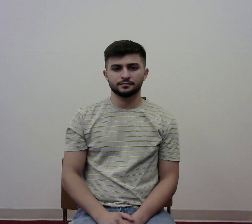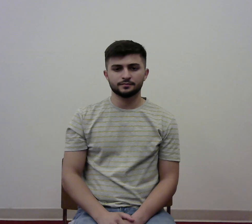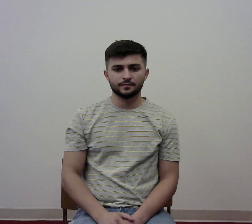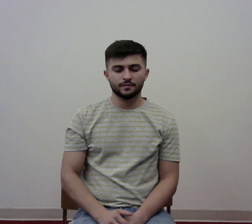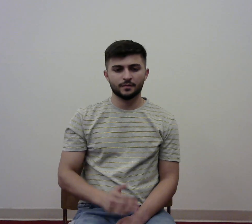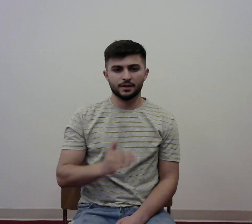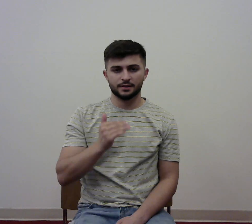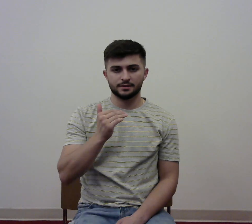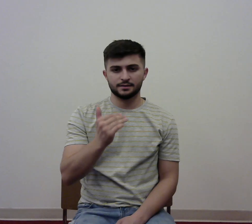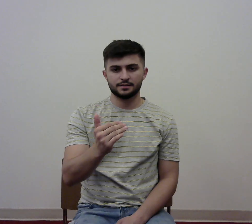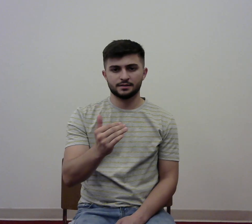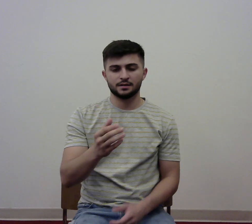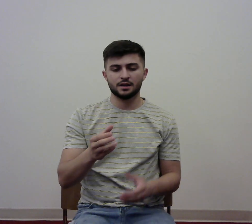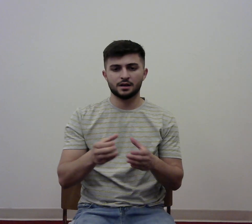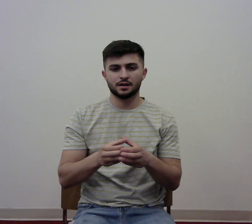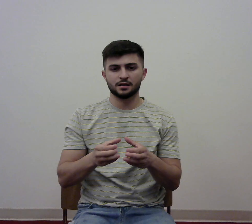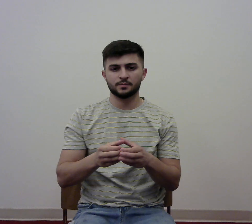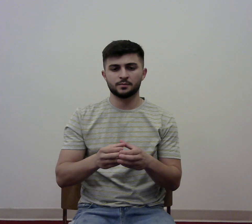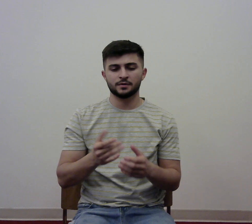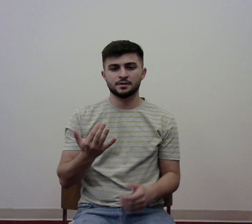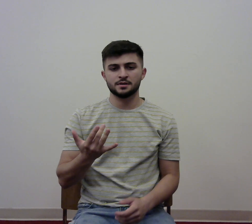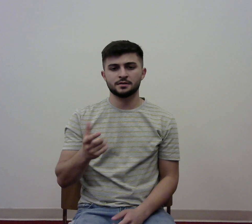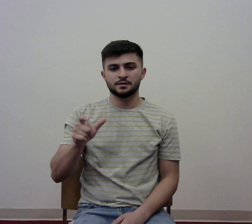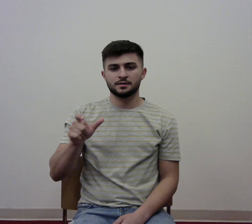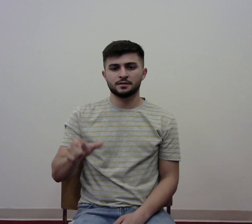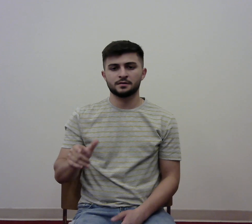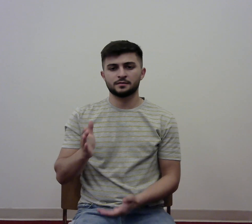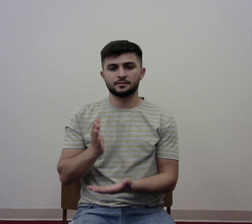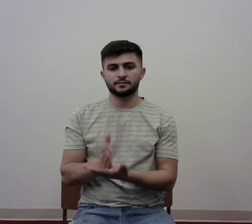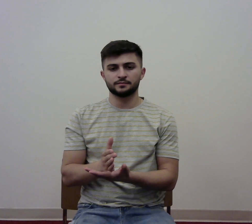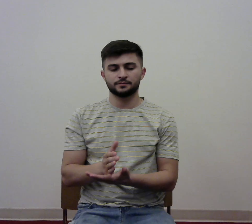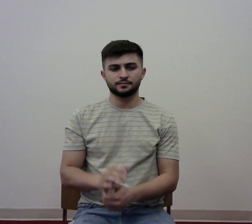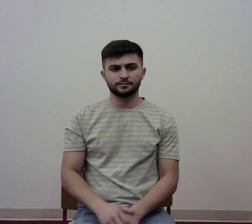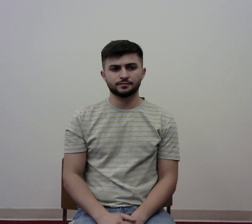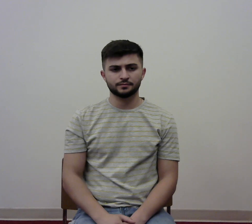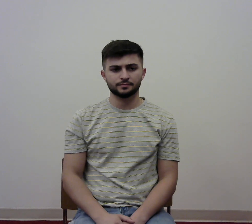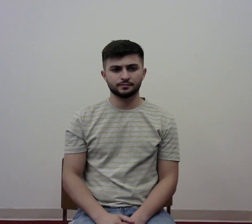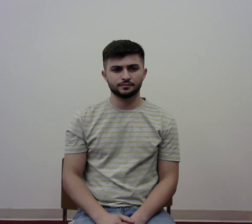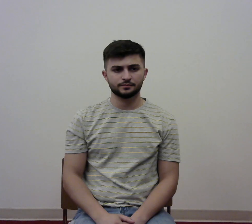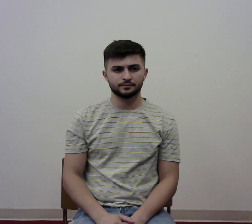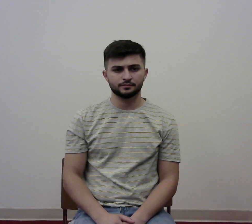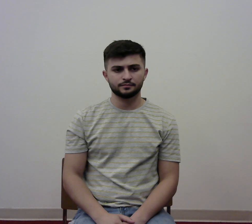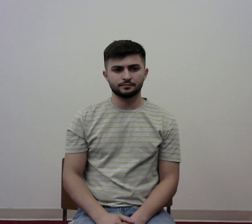Sizin komandada neçə nəfər var?